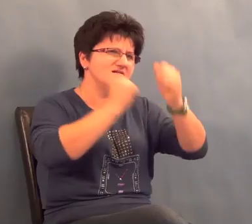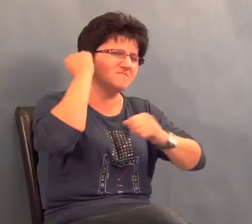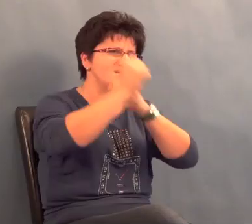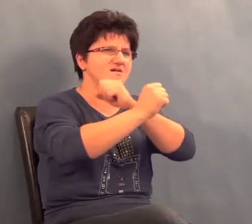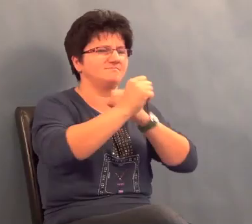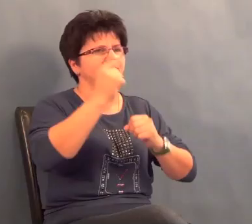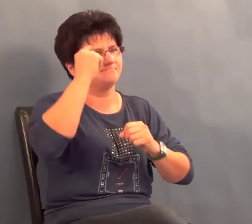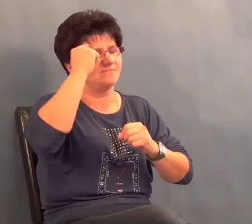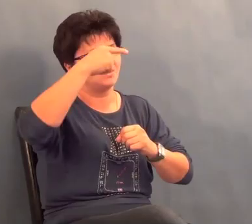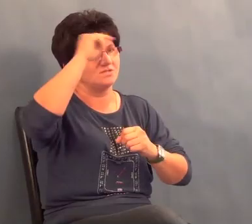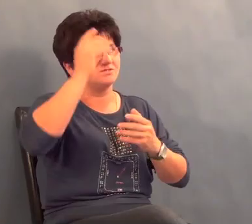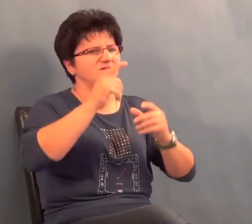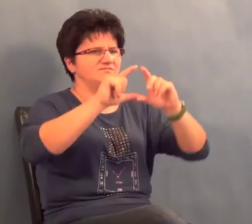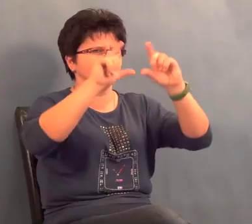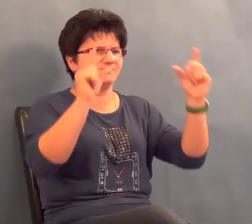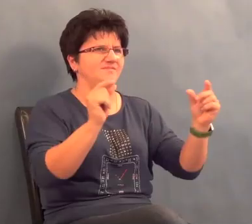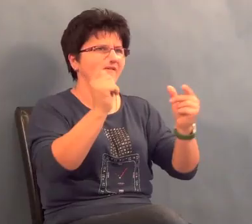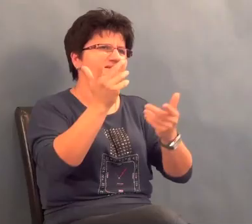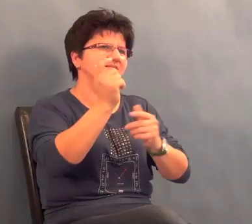Strażak wpada na pomysł, żeby wziąć toporek.